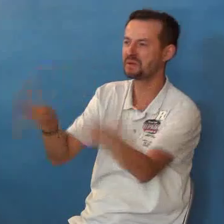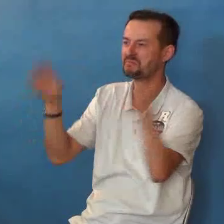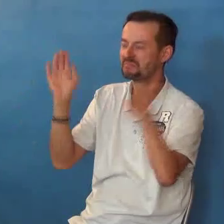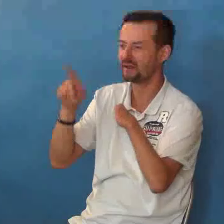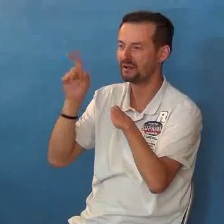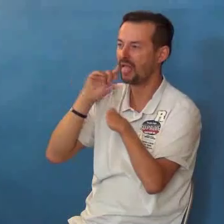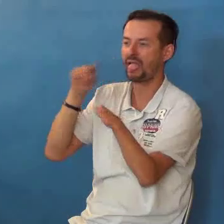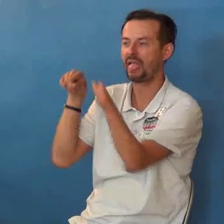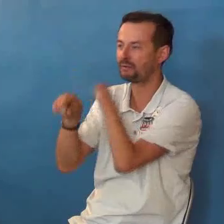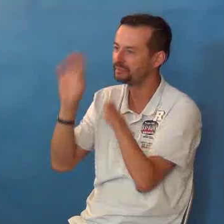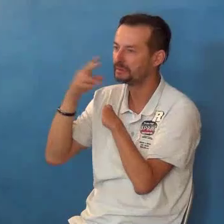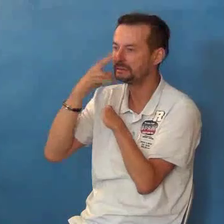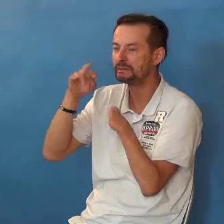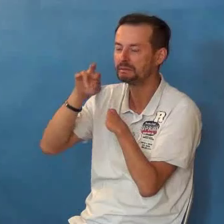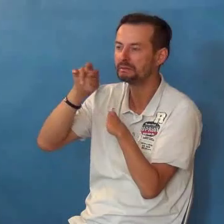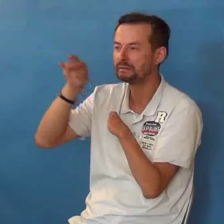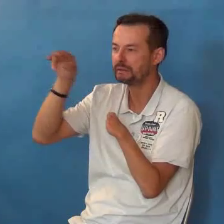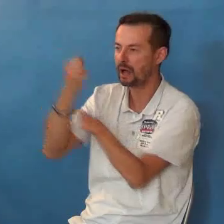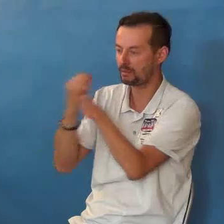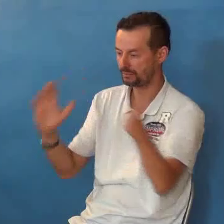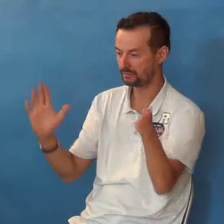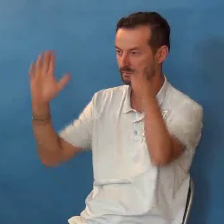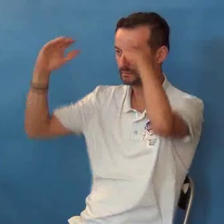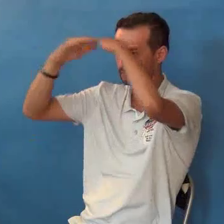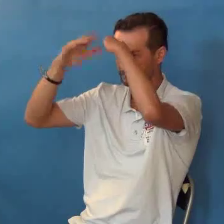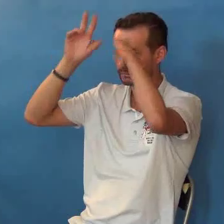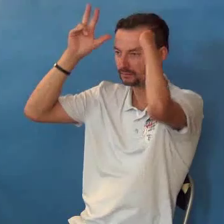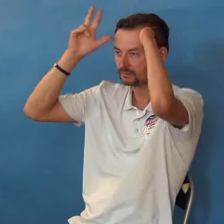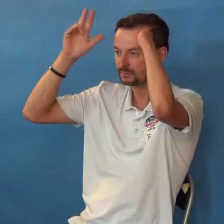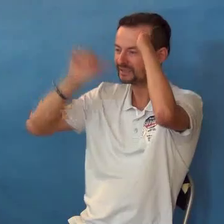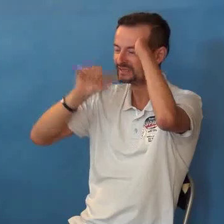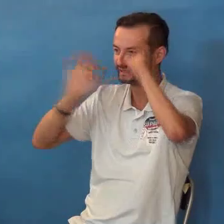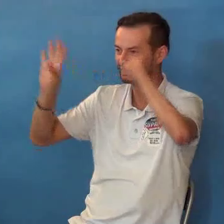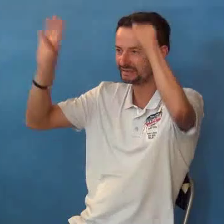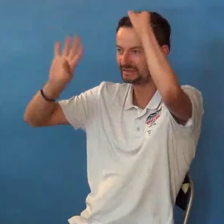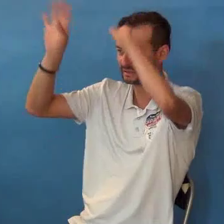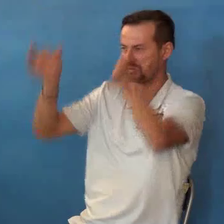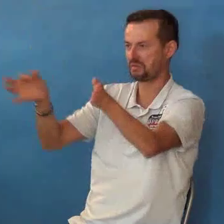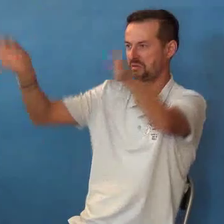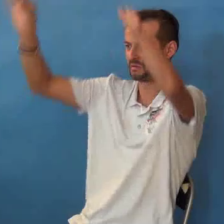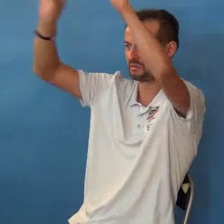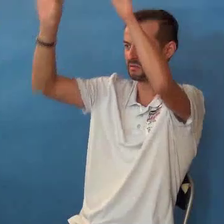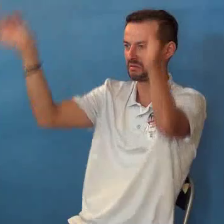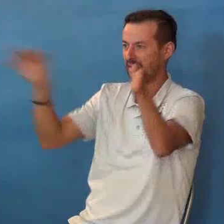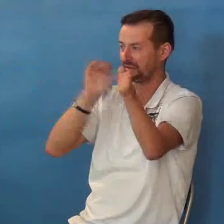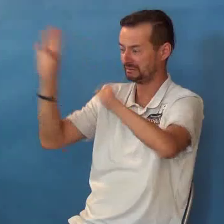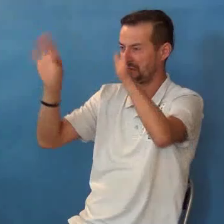Chłopak ucieka, idzie dalej i widzi kamień, z rogiem, przerośnięty zielonymi, wysokimi trawami.